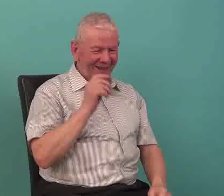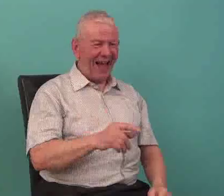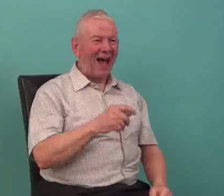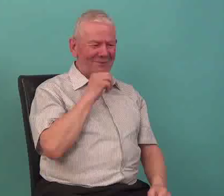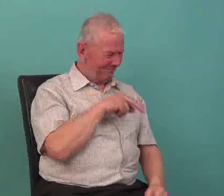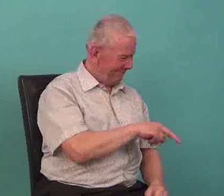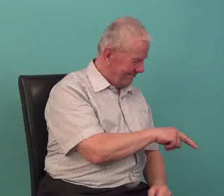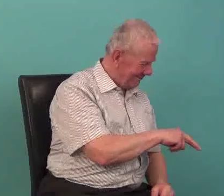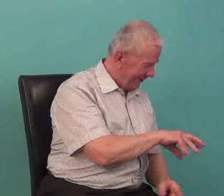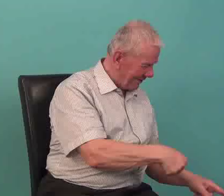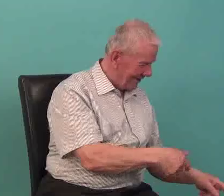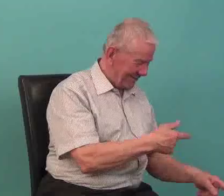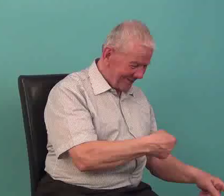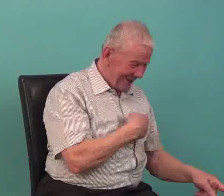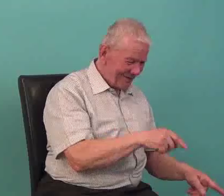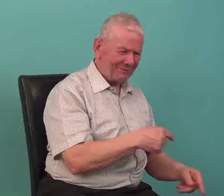Pan patrzy na kosze.